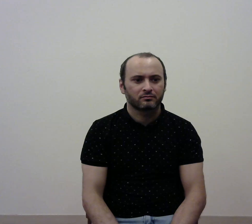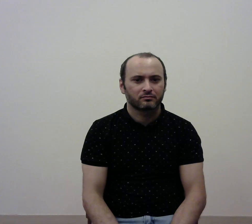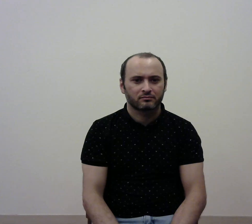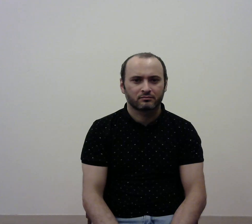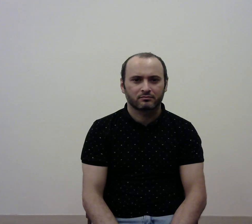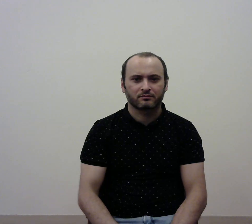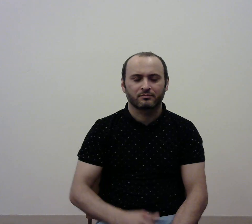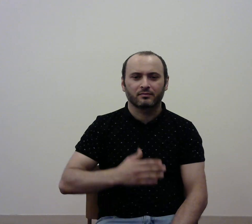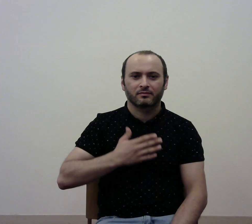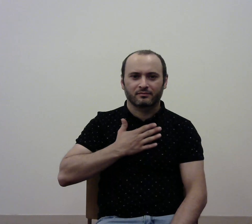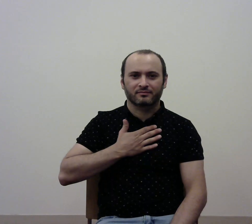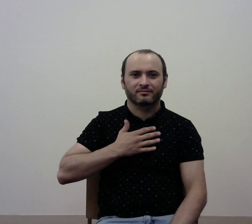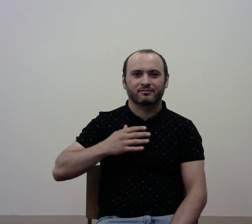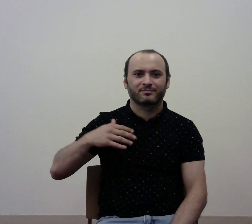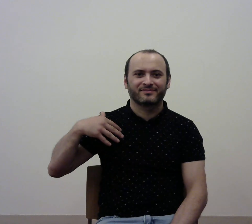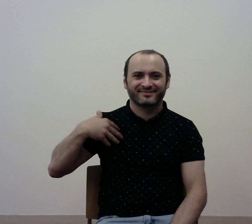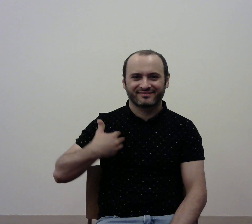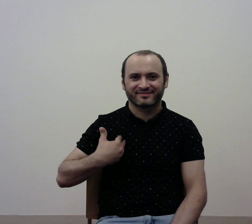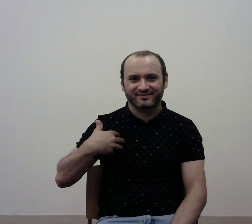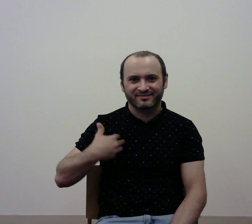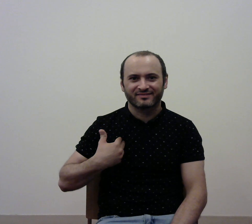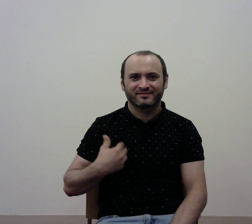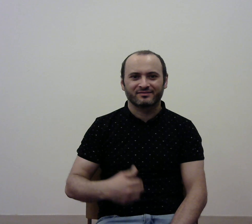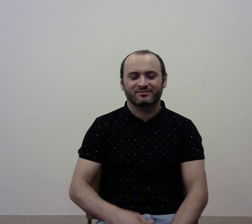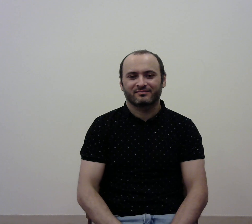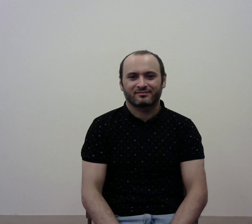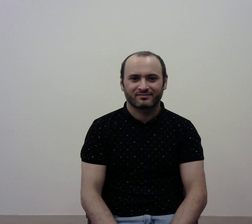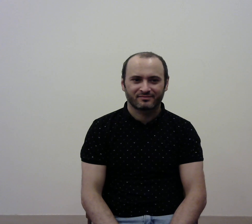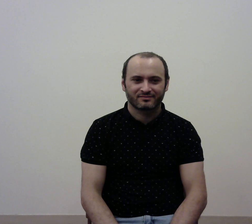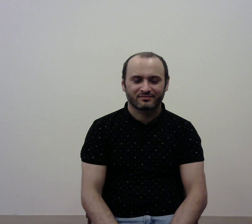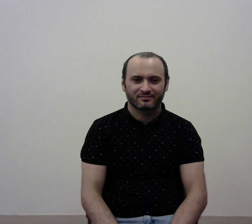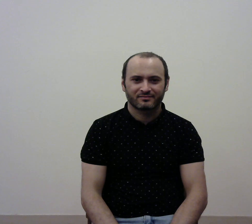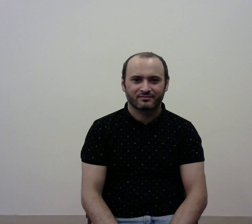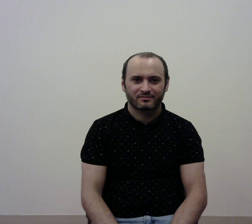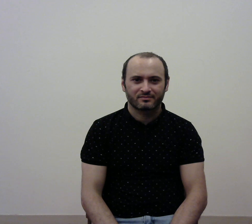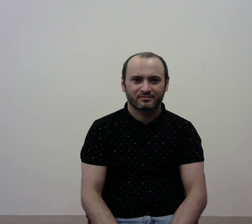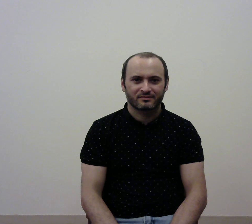Mən subayam